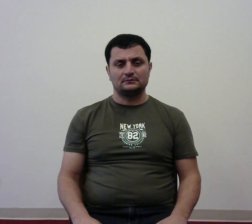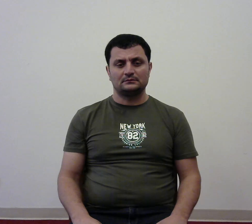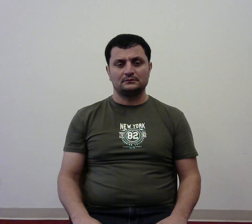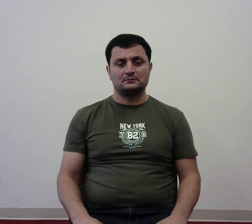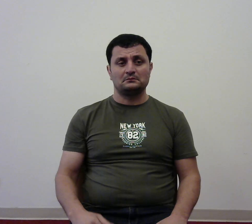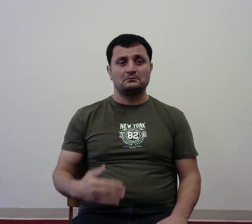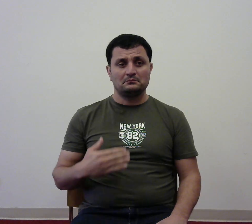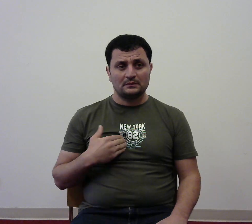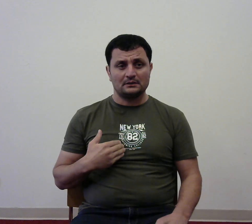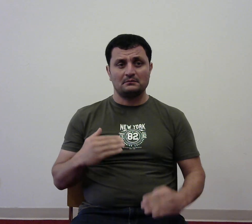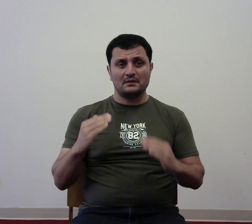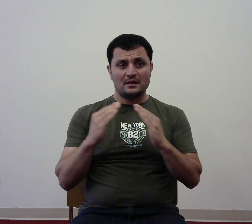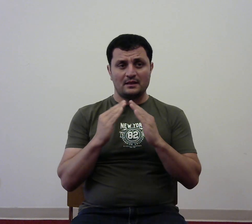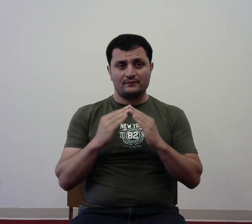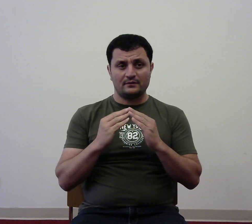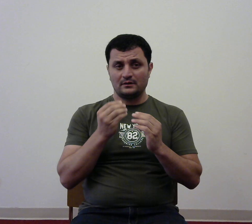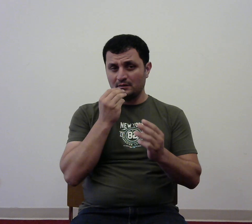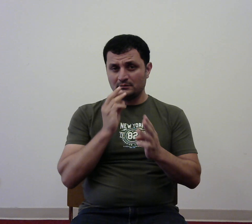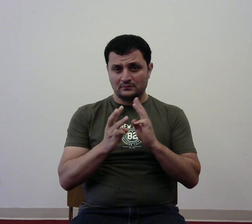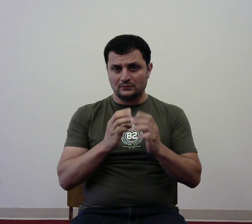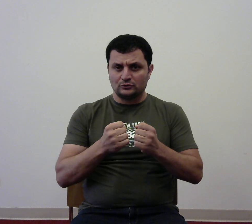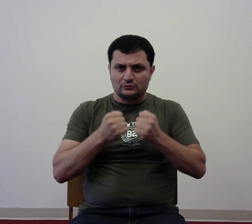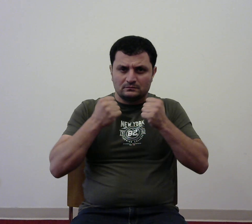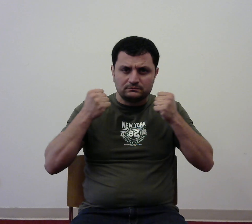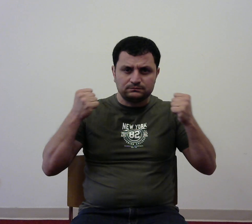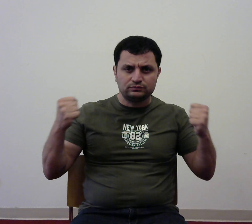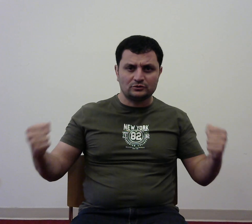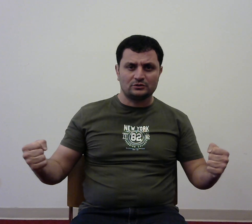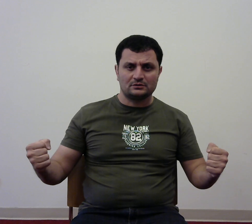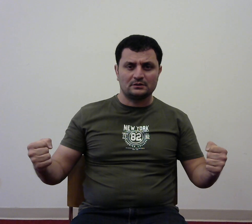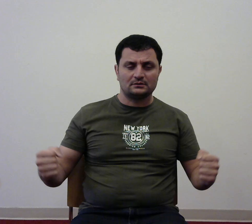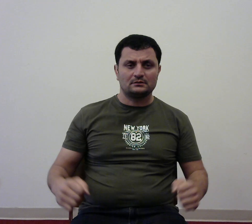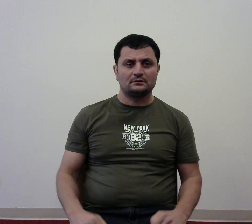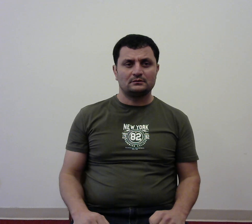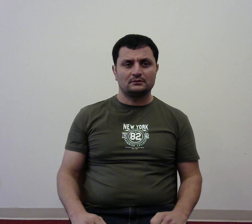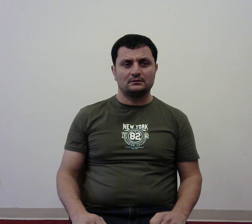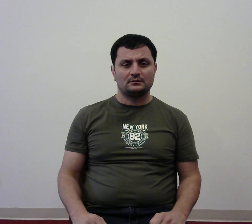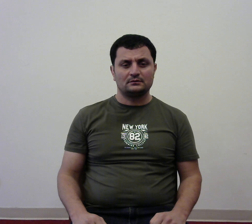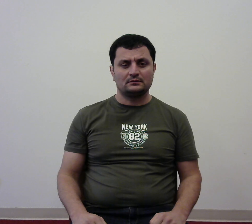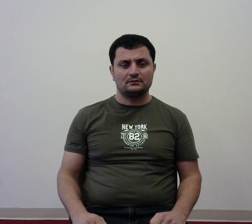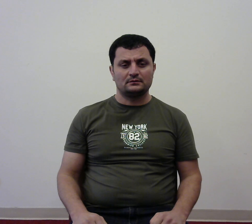Mənim evimin mətbəxi genişdir